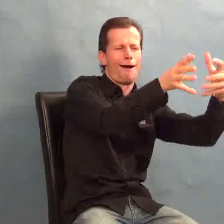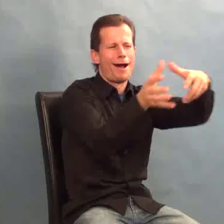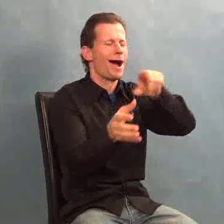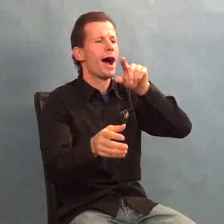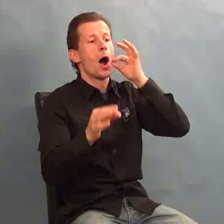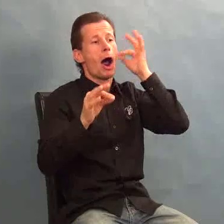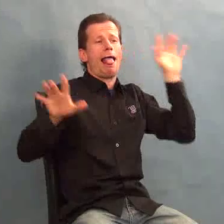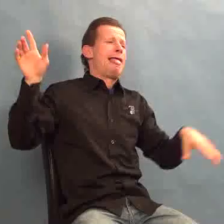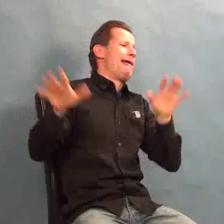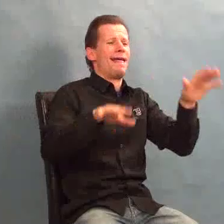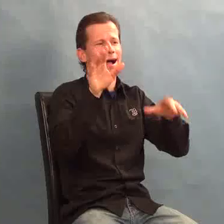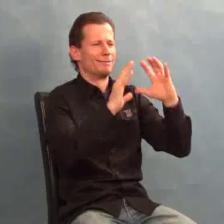Kot machał rękami i potoczył się w dół razem z kulą w brzuchu.